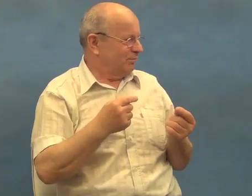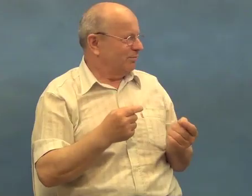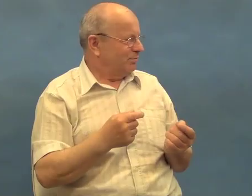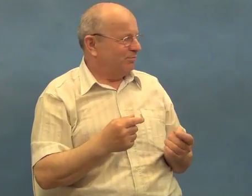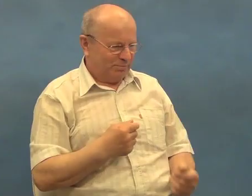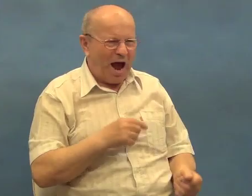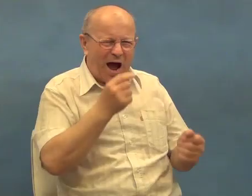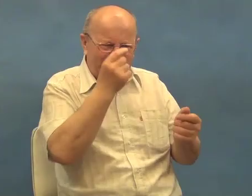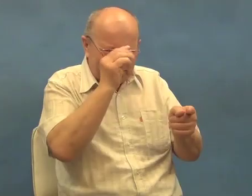Dla mnie ten drugi.